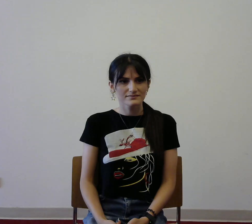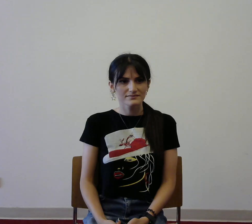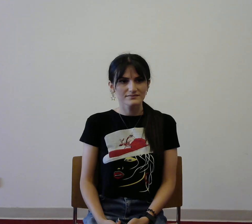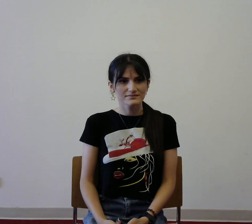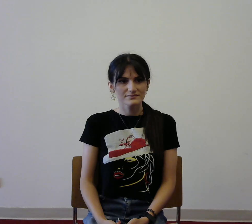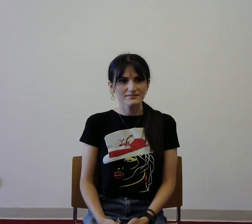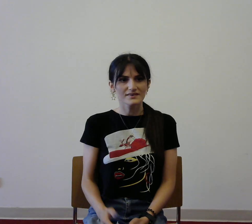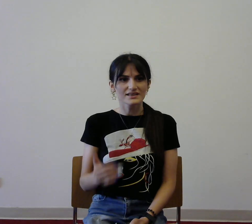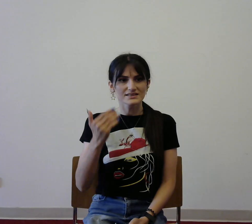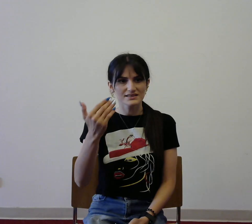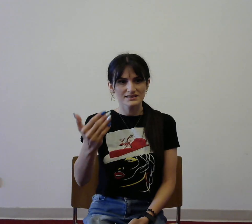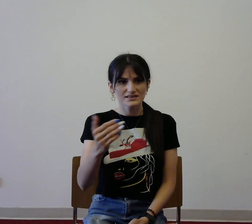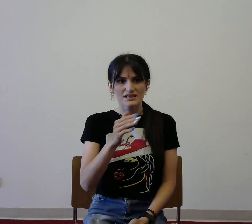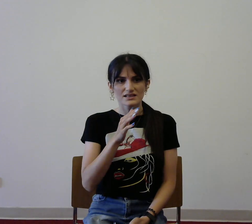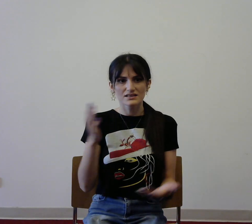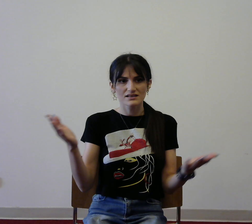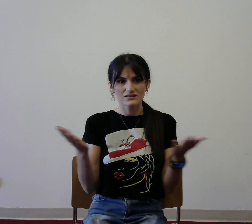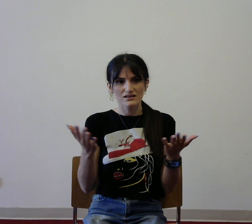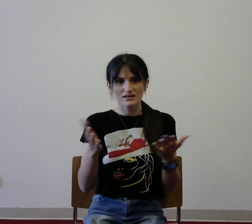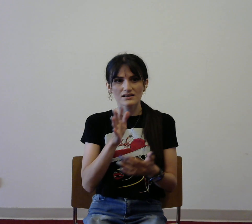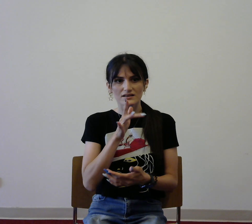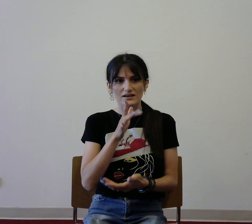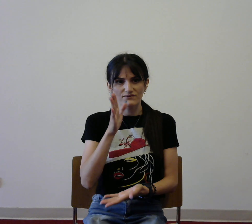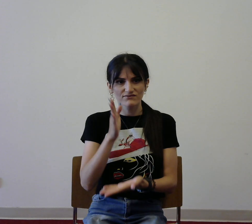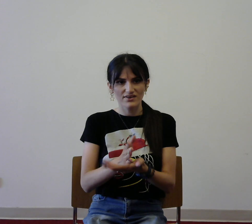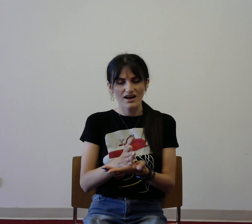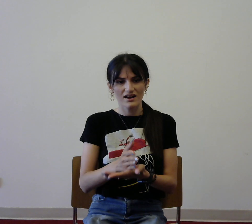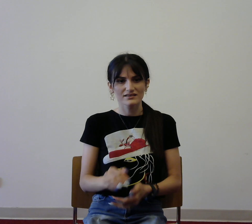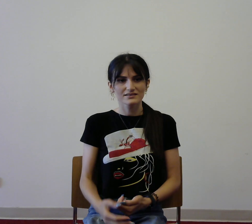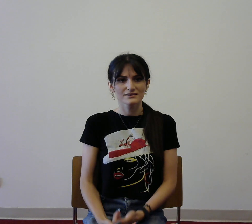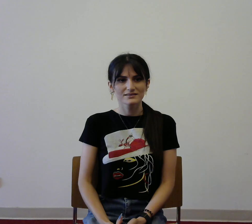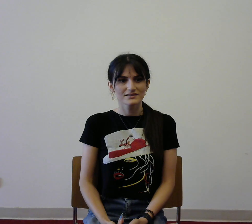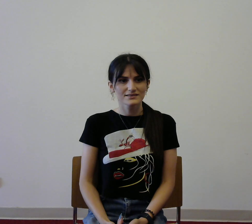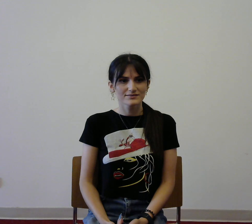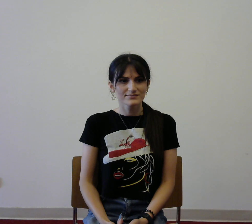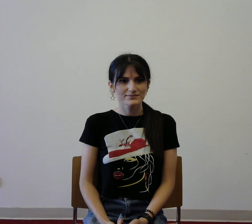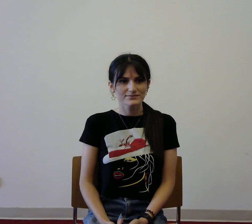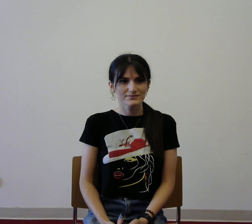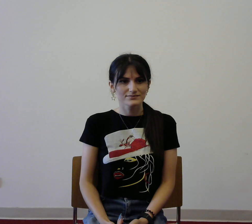Sizin neçə yaşınız var?